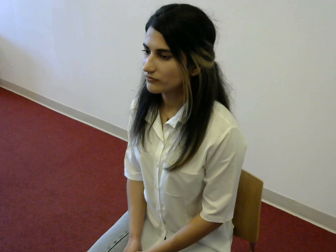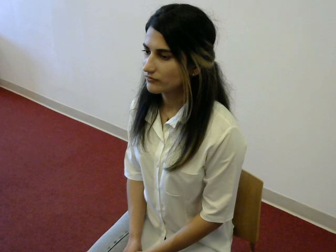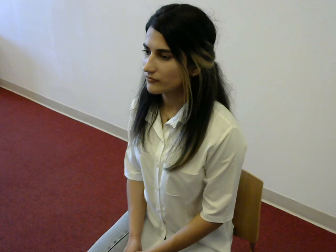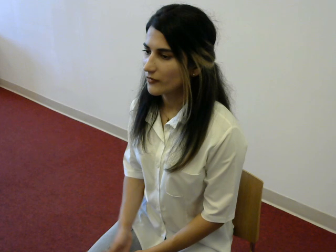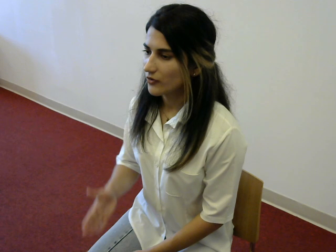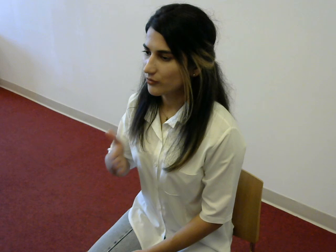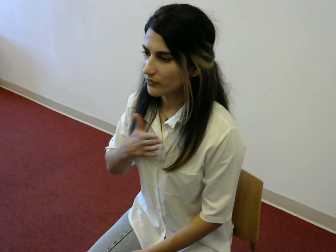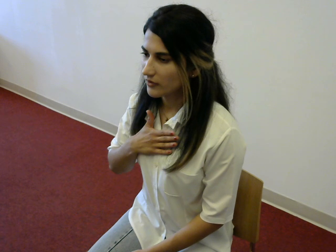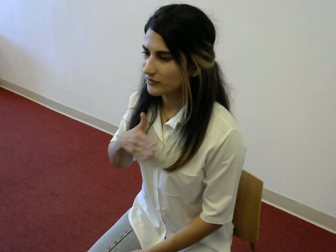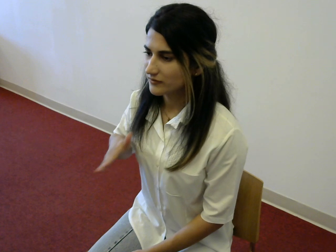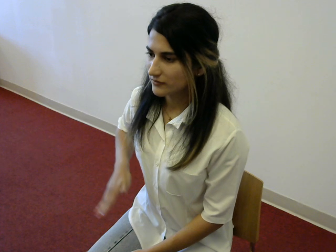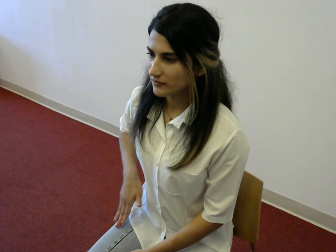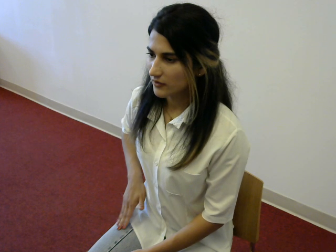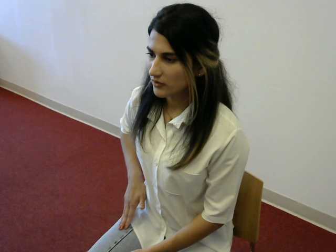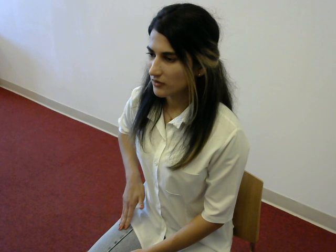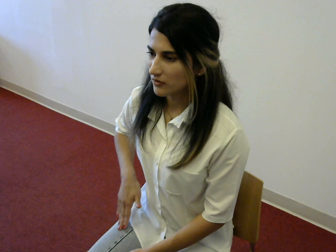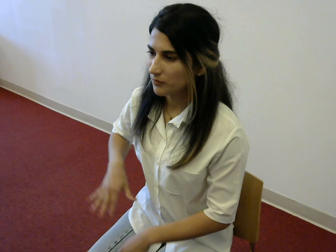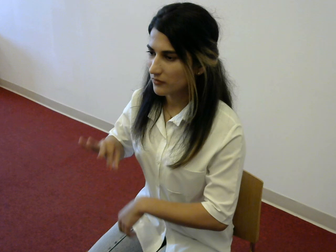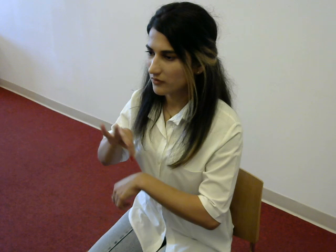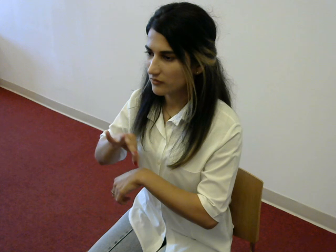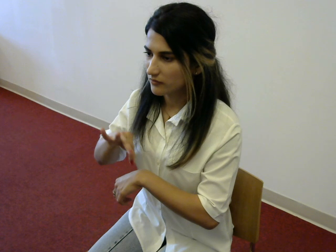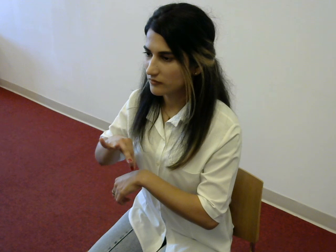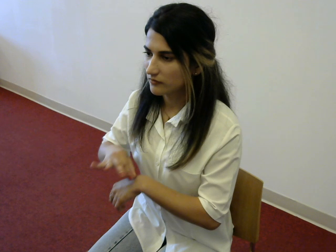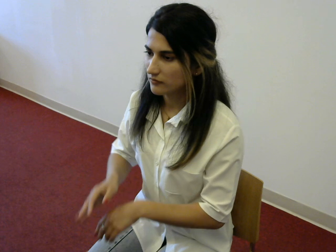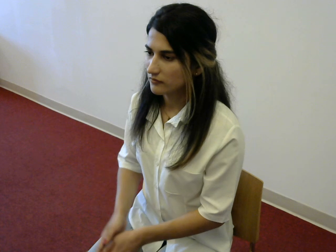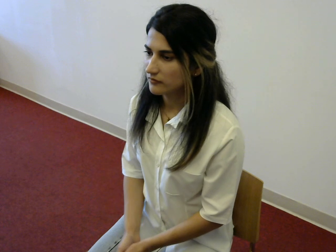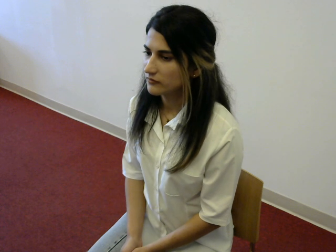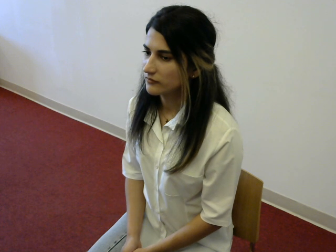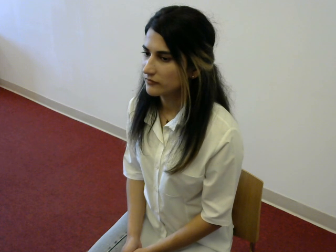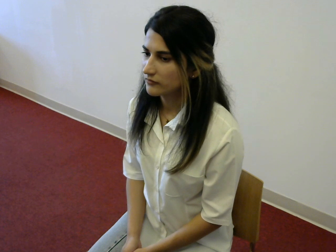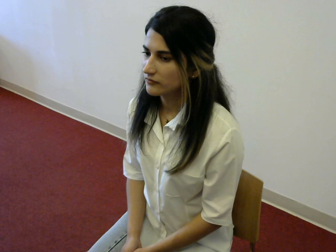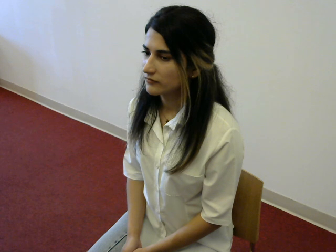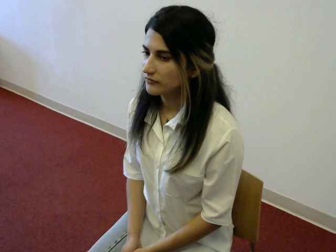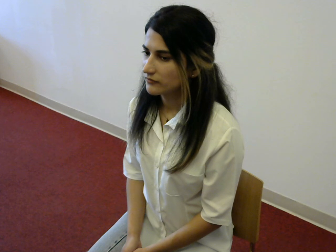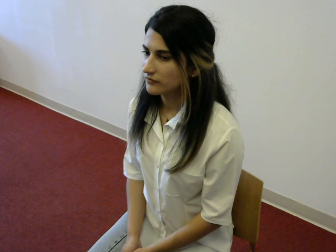Mənim ayağım ağrıyır